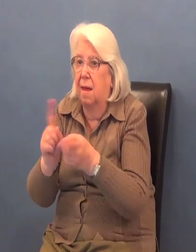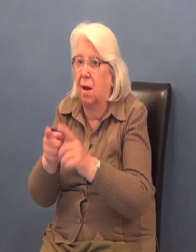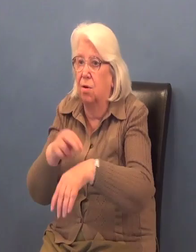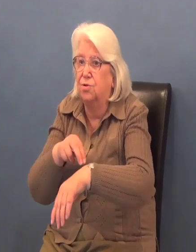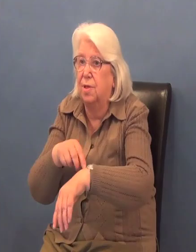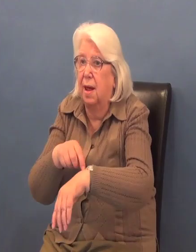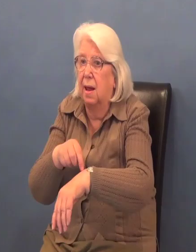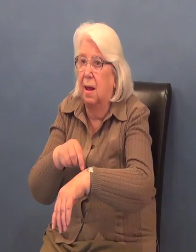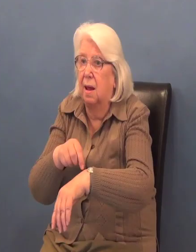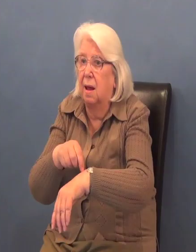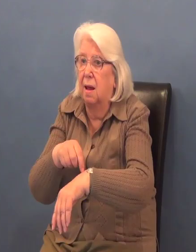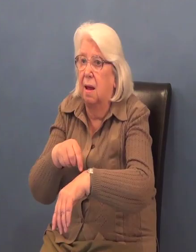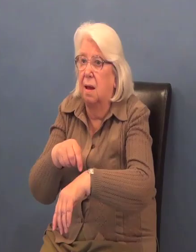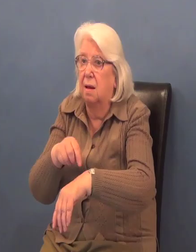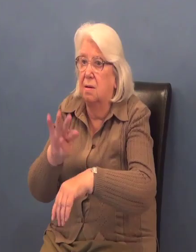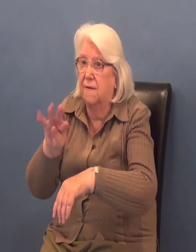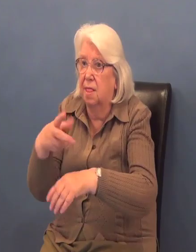O której godzinie spotkanie?